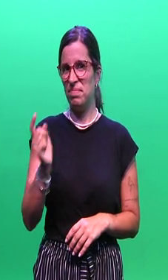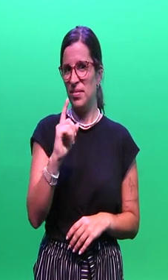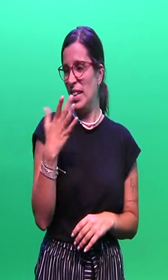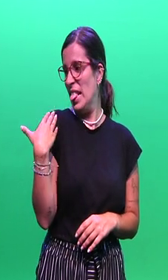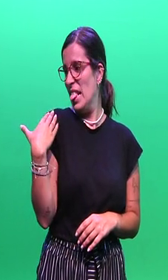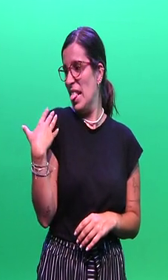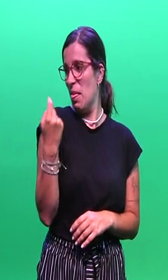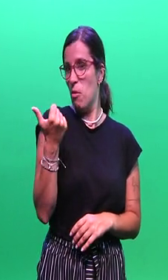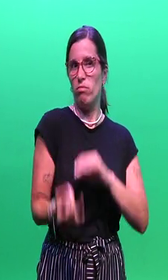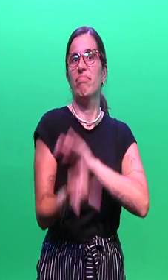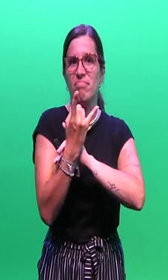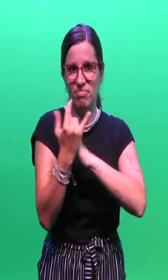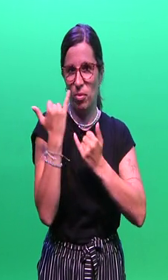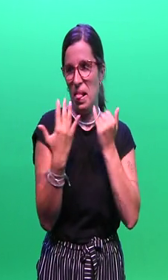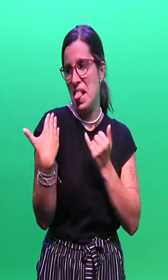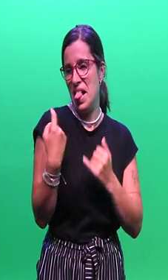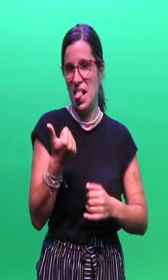No, va aparèixer fa poc el problema, fa molt poc.